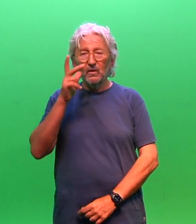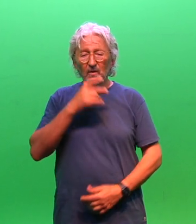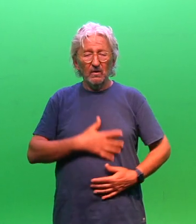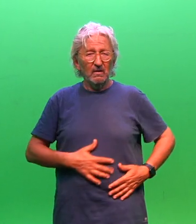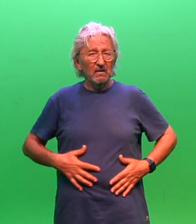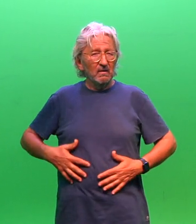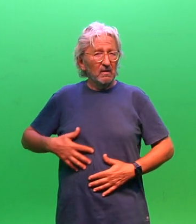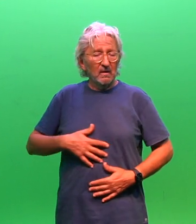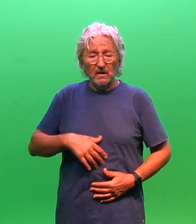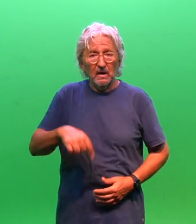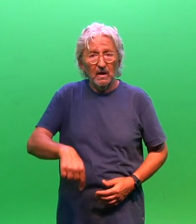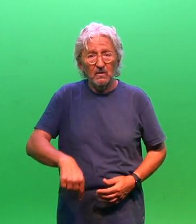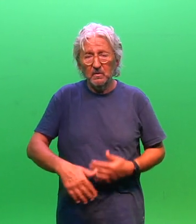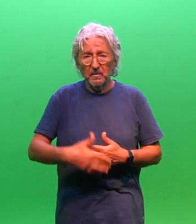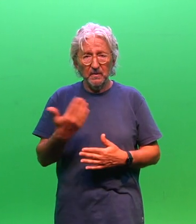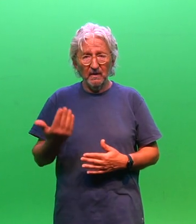Em fa mal la panxa, ha començat ara a fer-me mal.